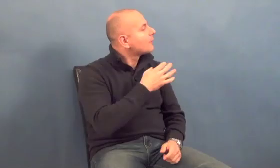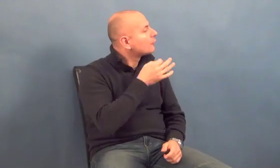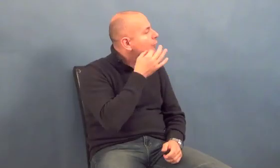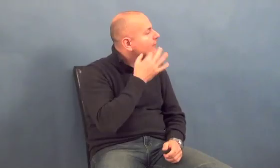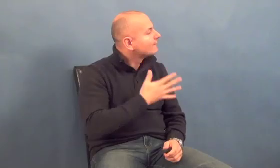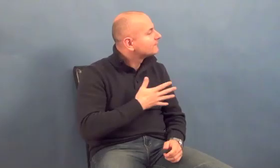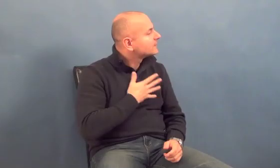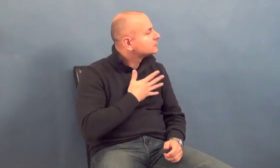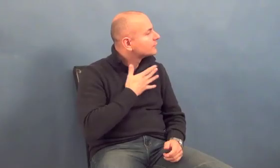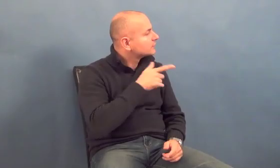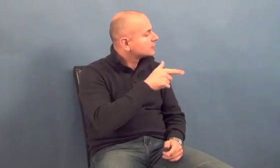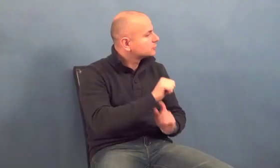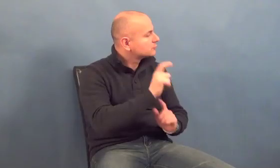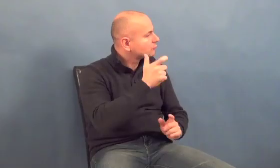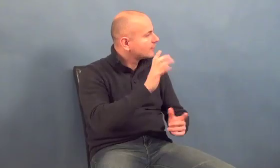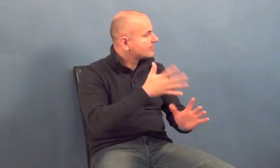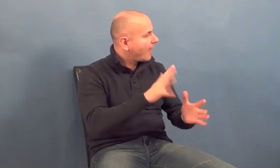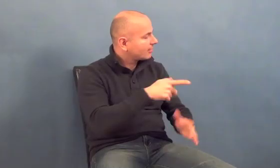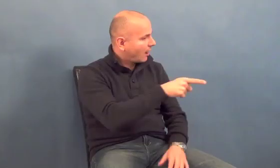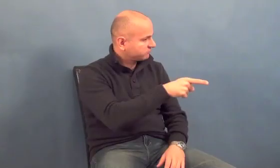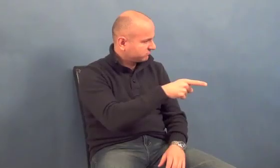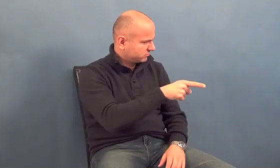Kot wyczuł, że coś jest nie tak.